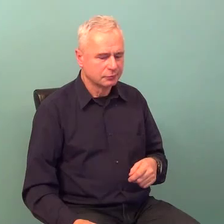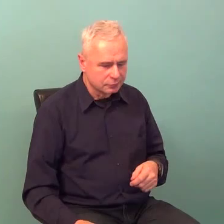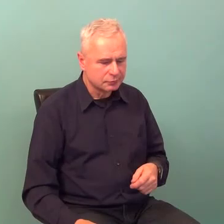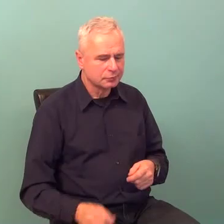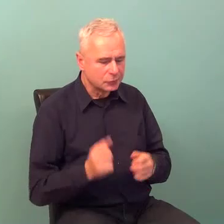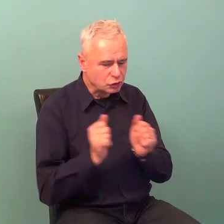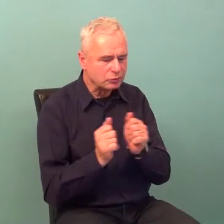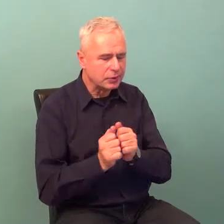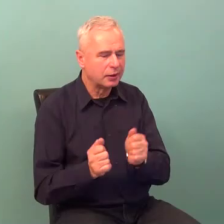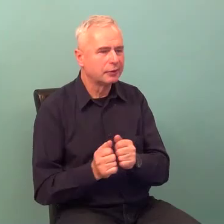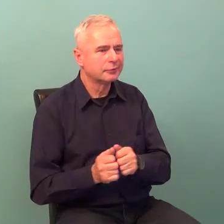Zima.